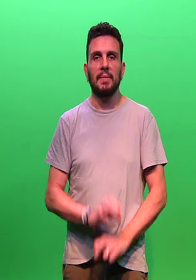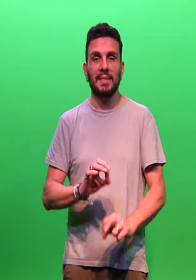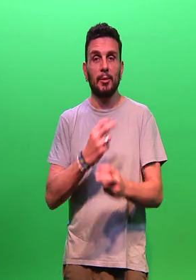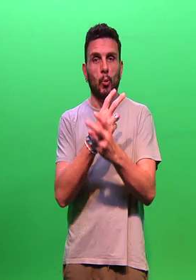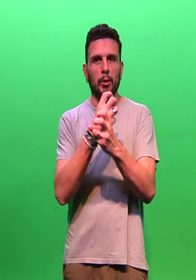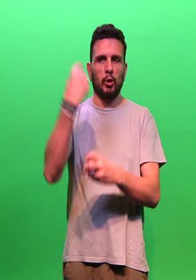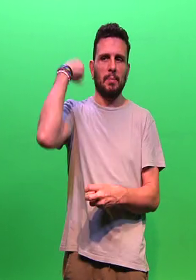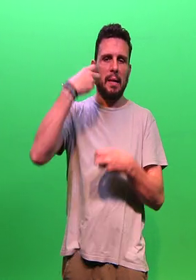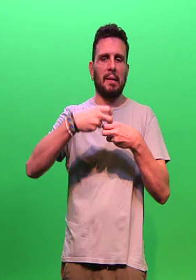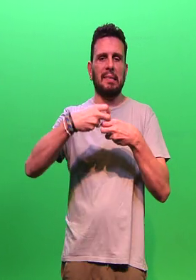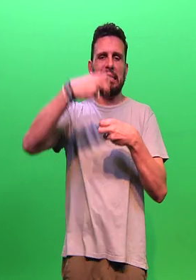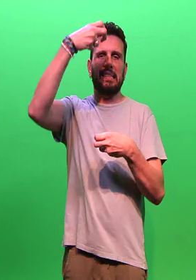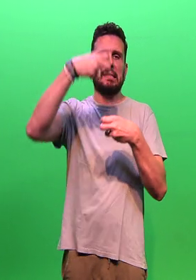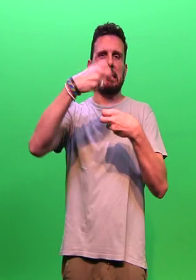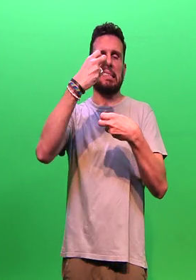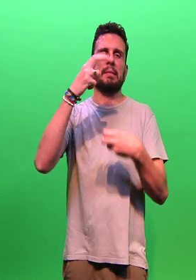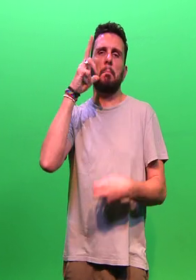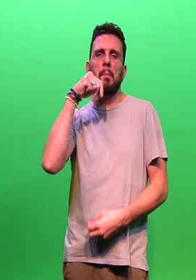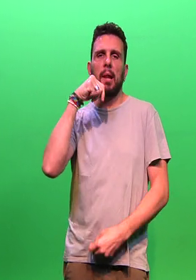Tinc l'os de la columna vertebral desplaçat i em fa mal.